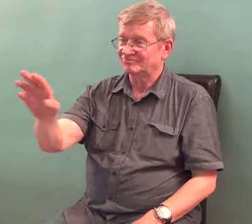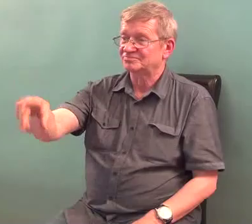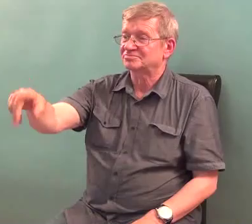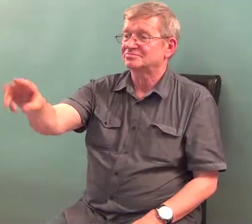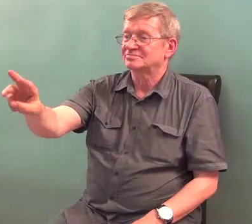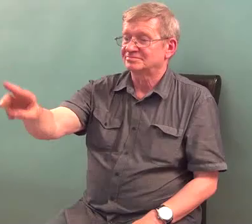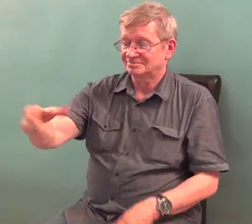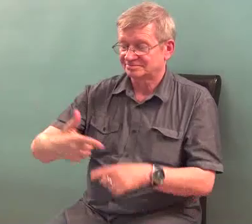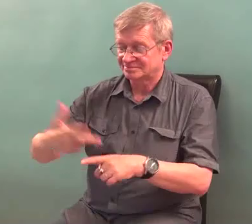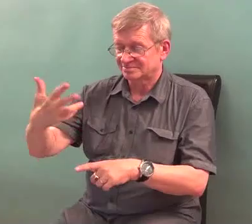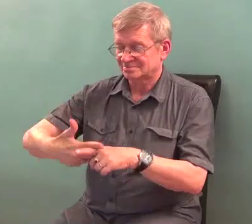Wtorek, dwudziestego trzeciego.